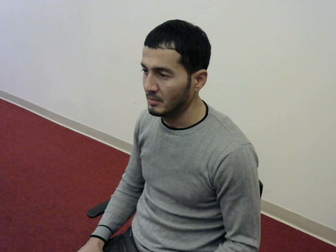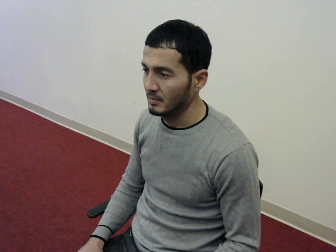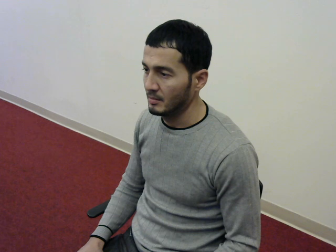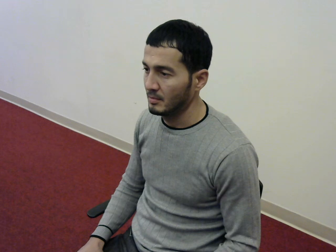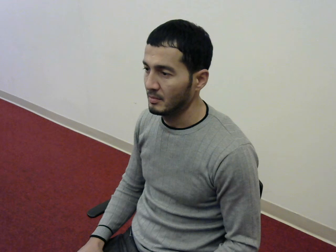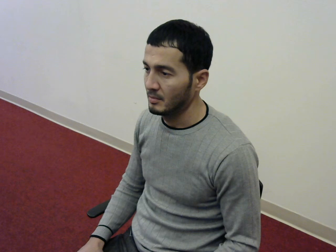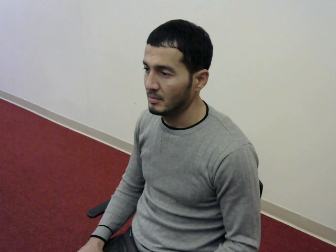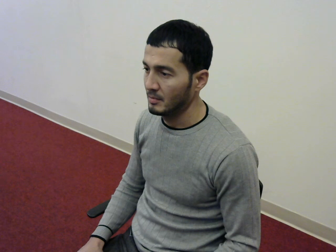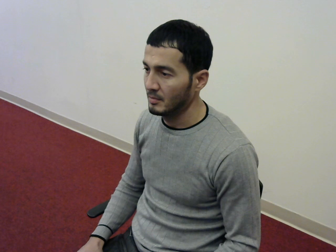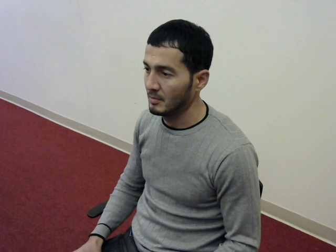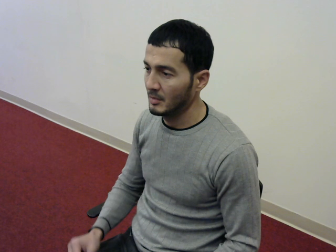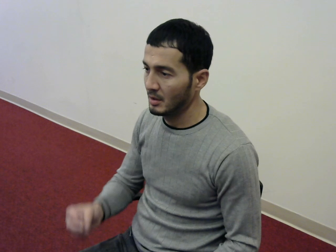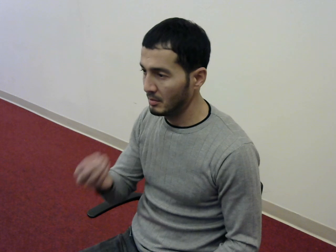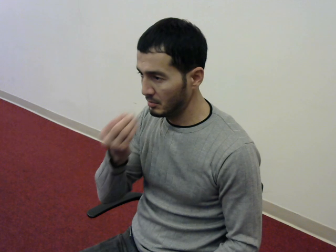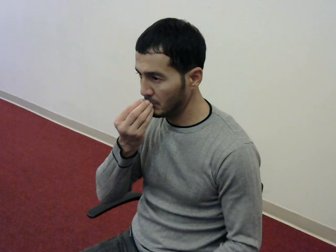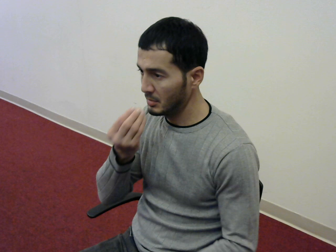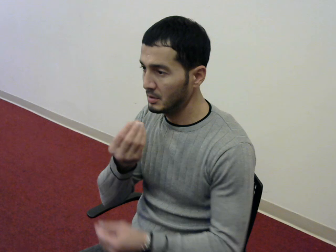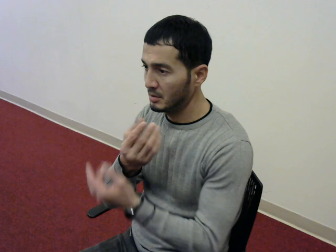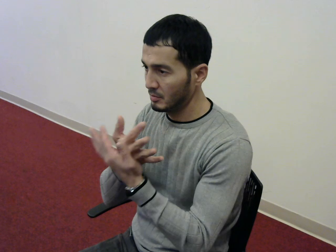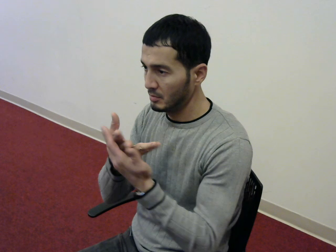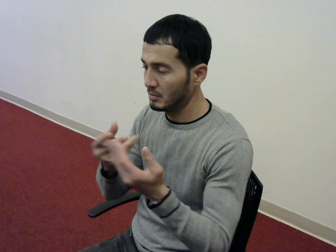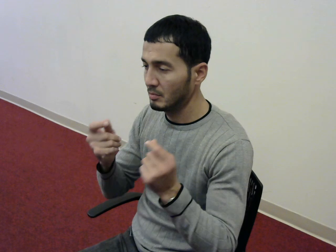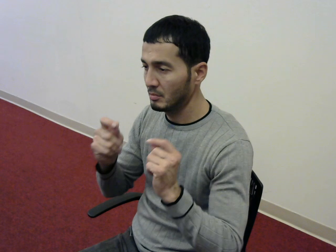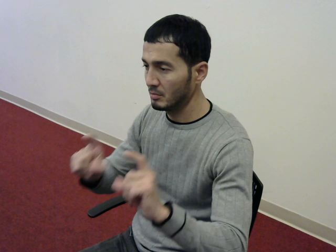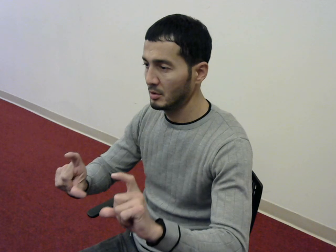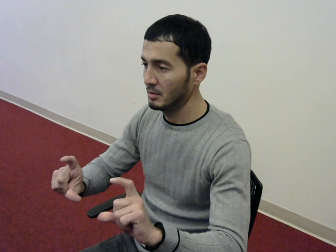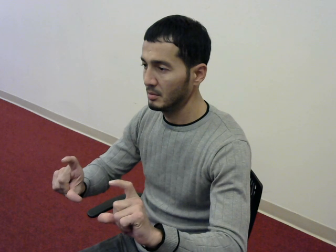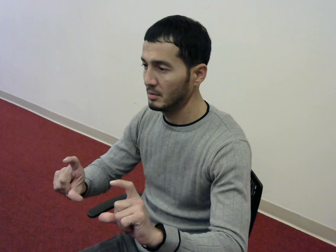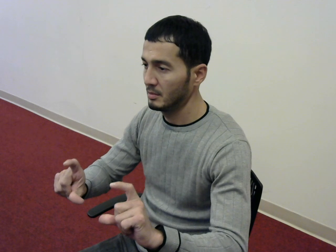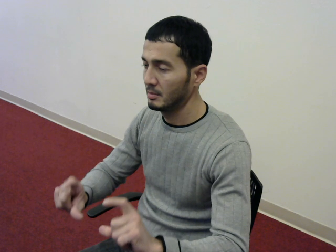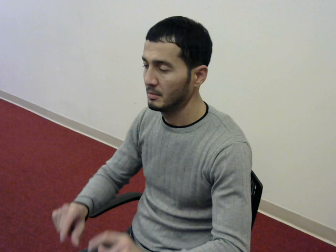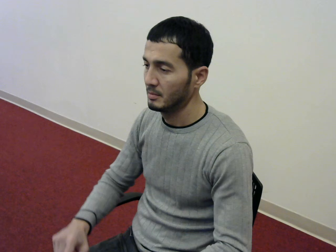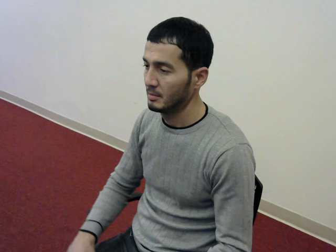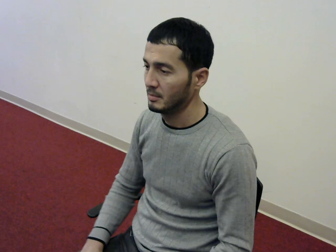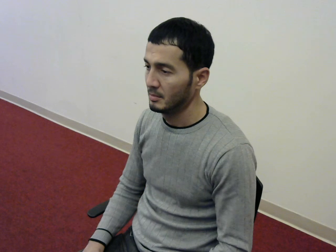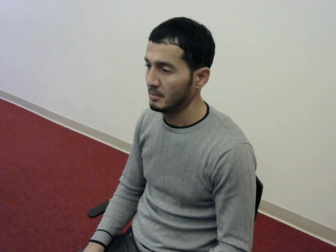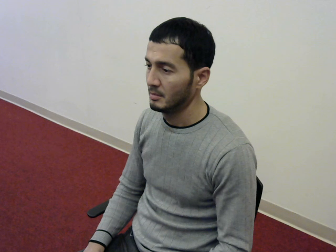Ərzaq bahalaşıb